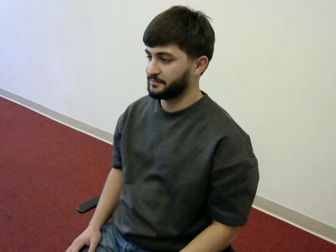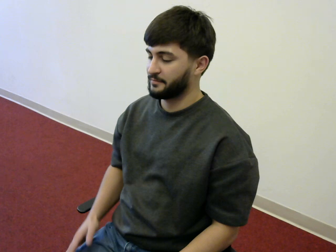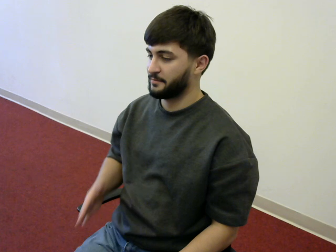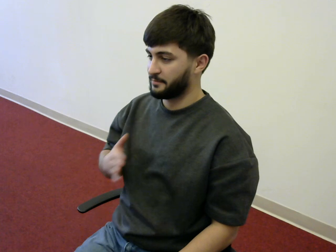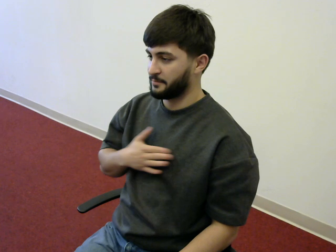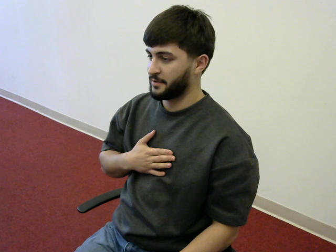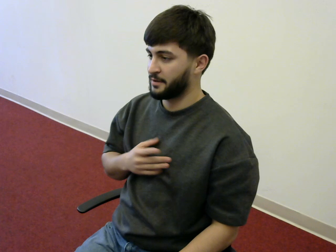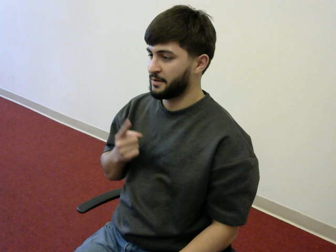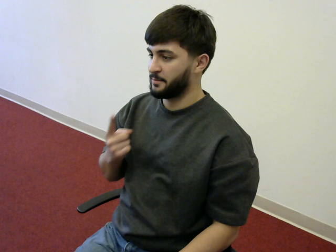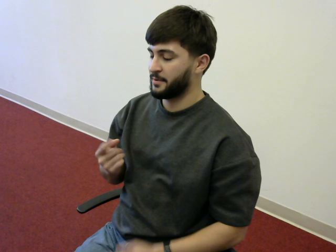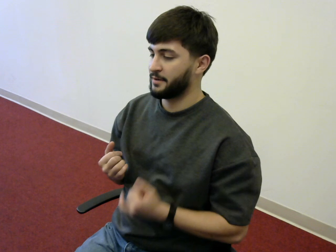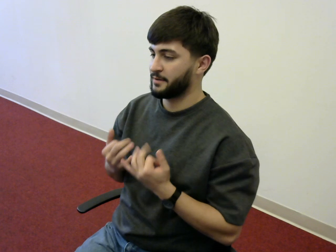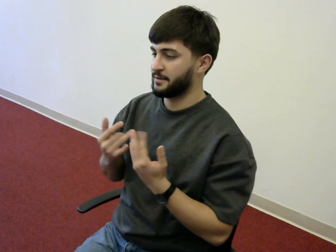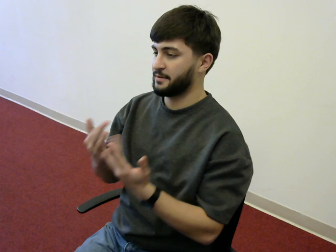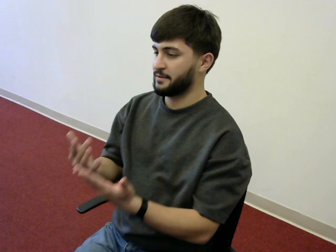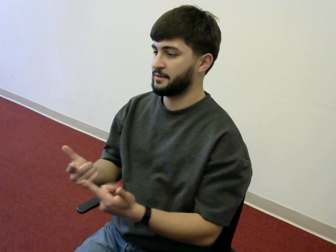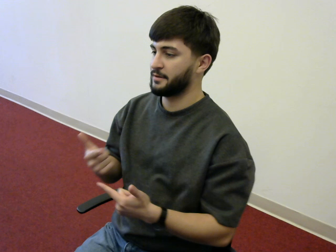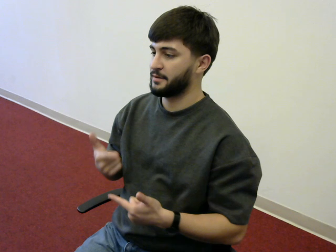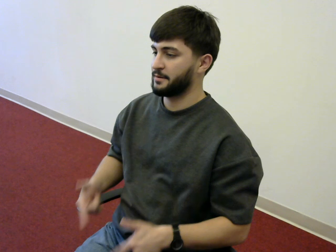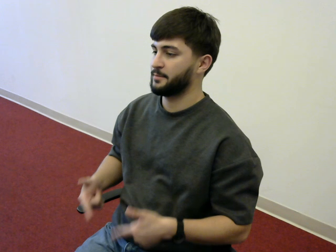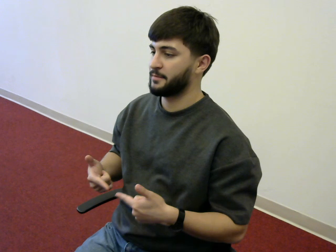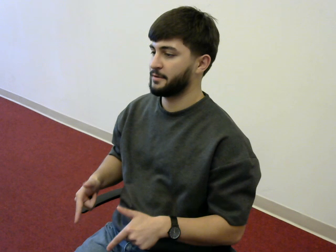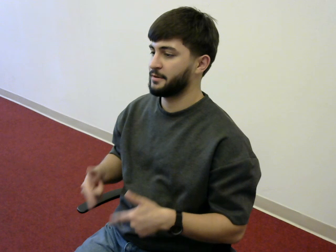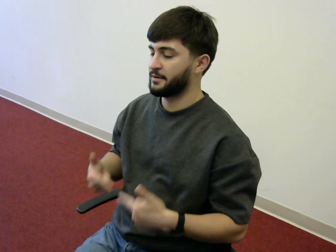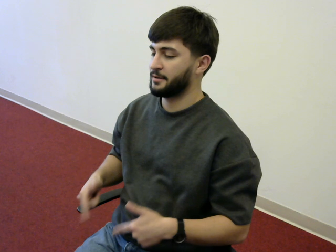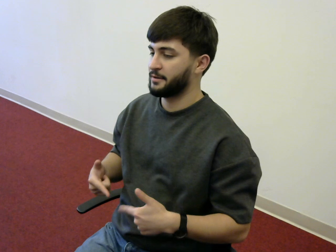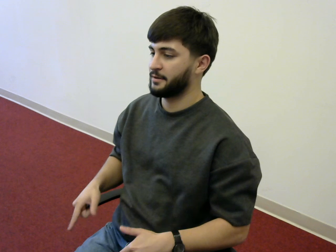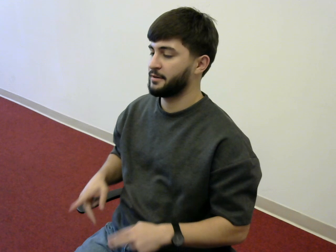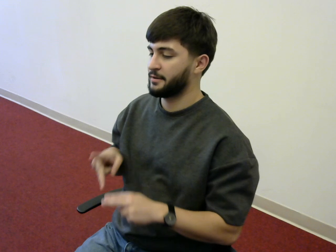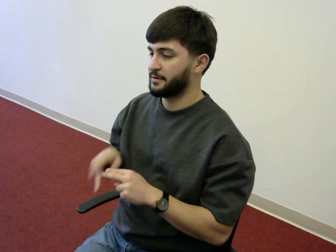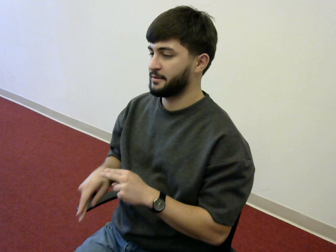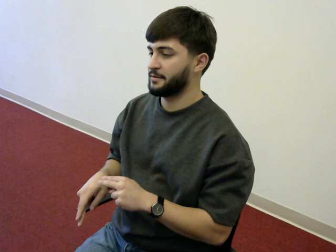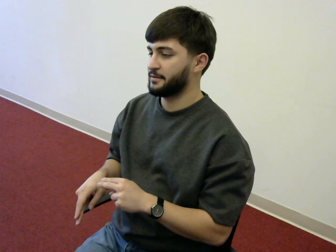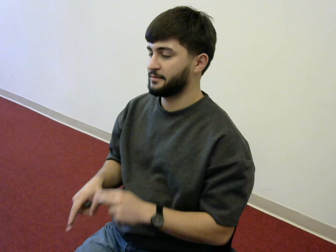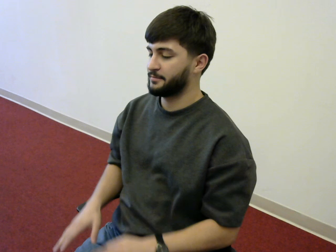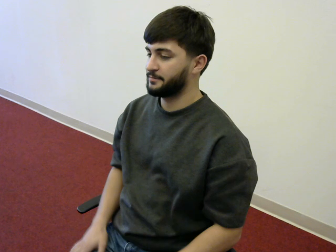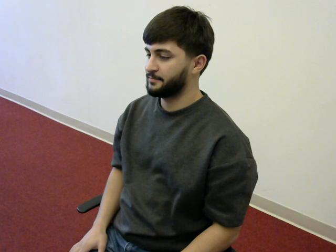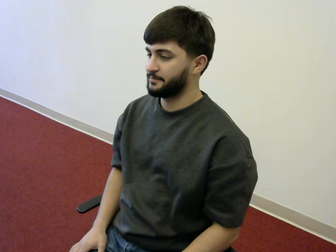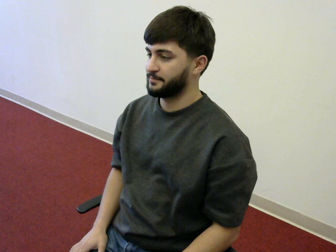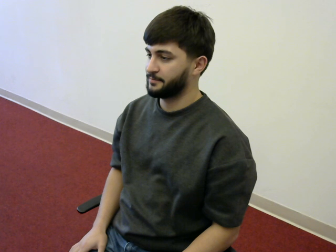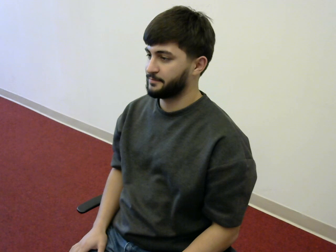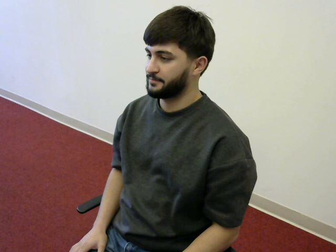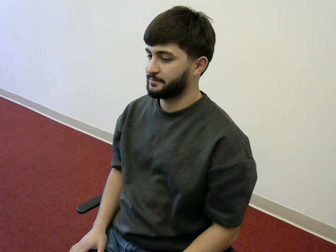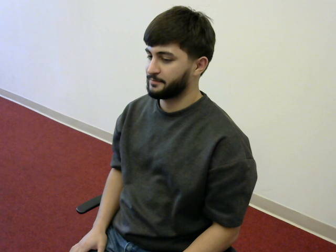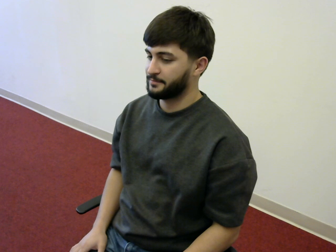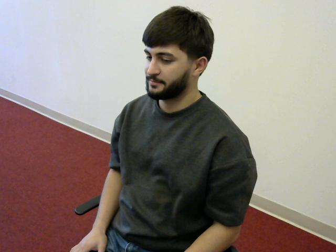Mən bir neçə imtahandan kəsildim